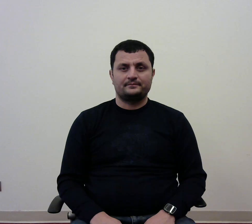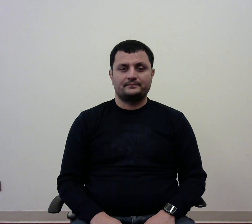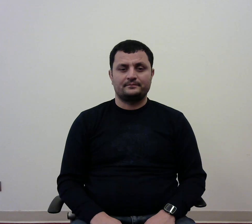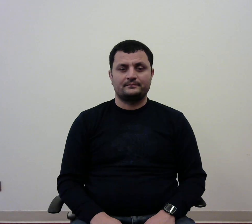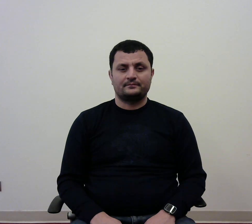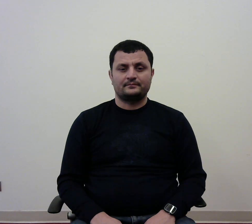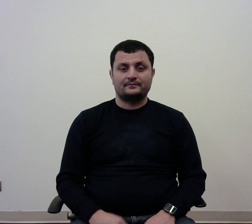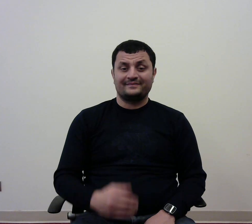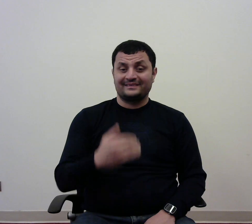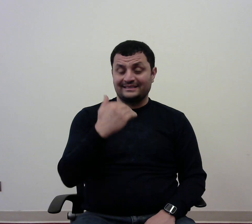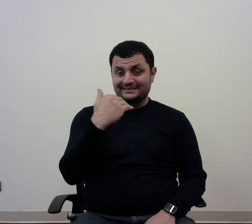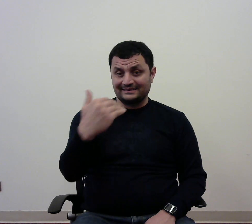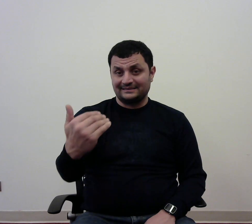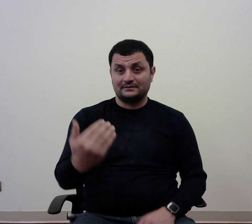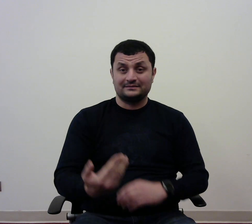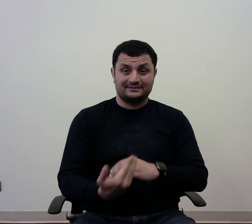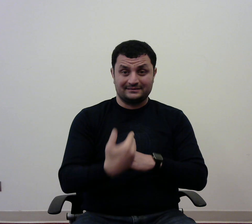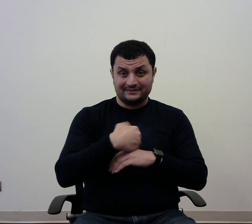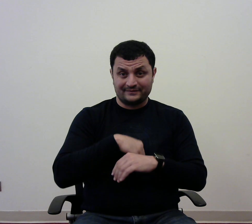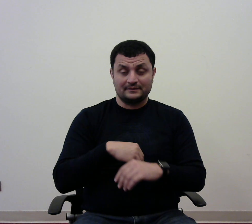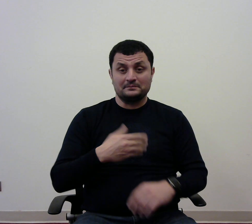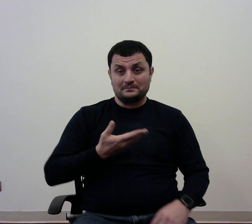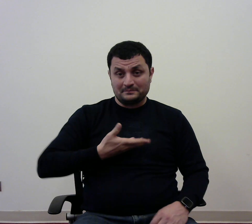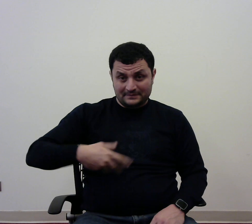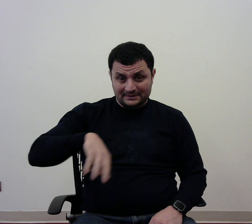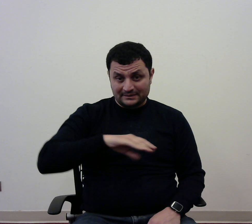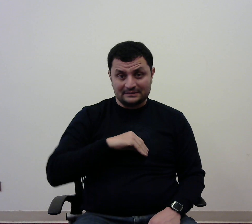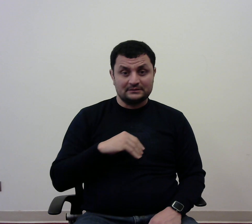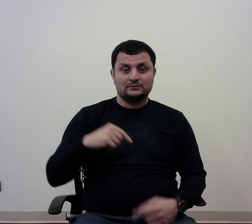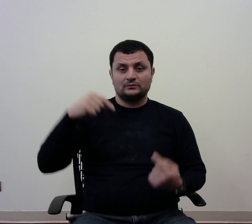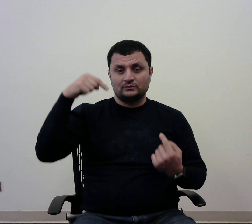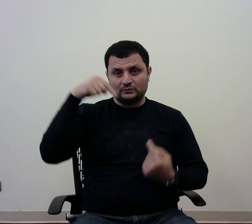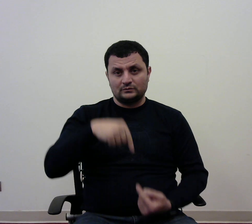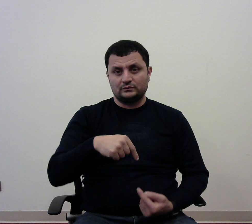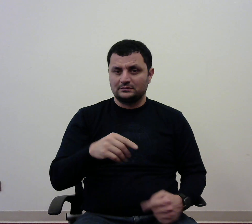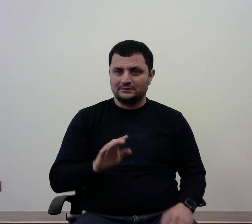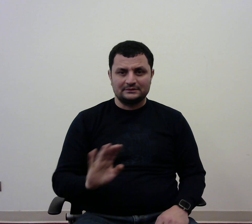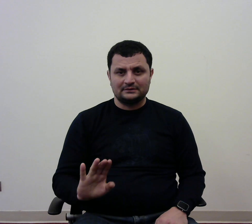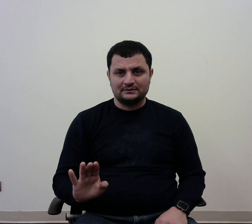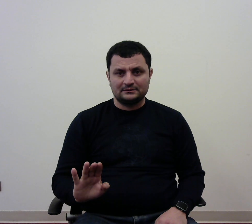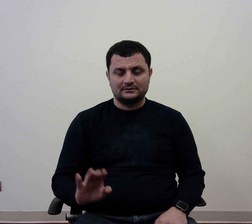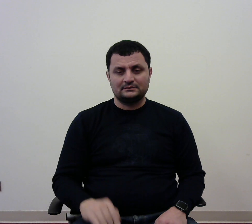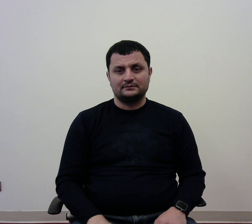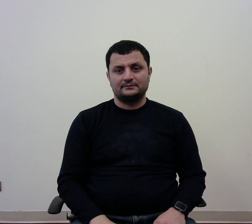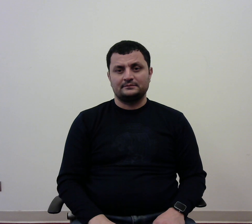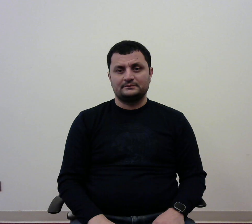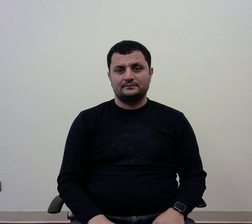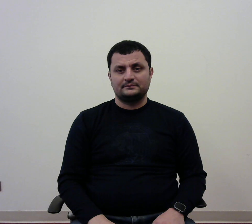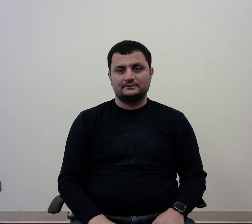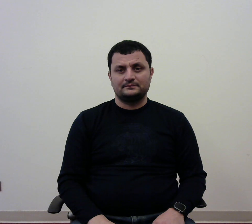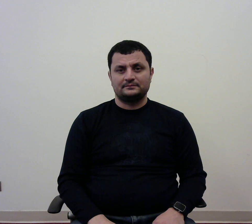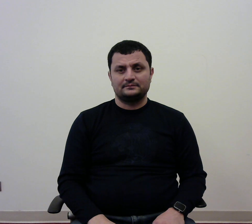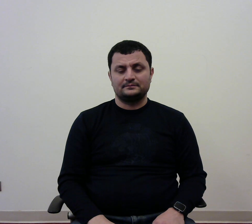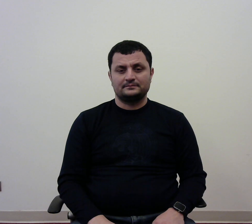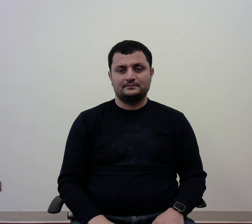Sizin müraciətiniz bizə uyğun deyildir